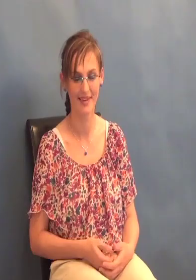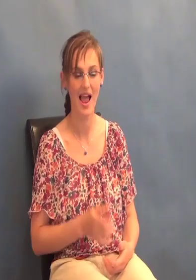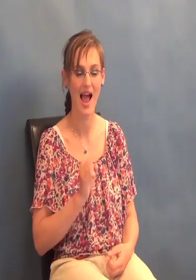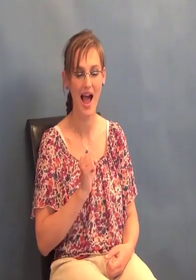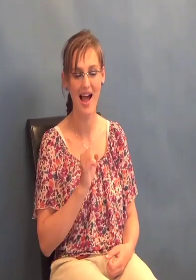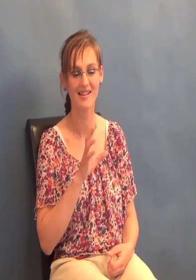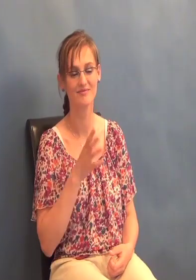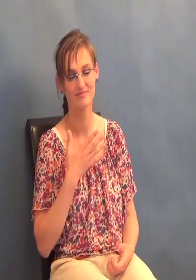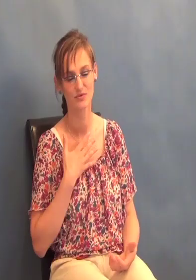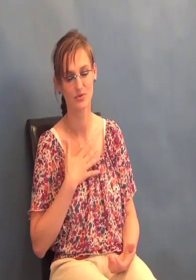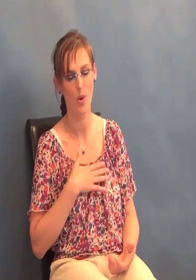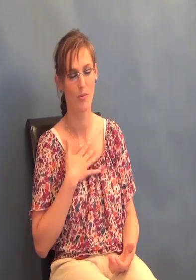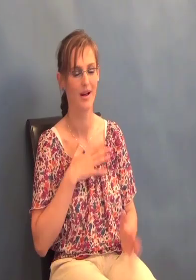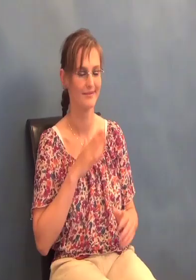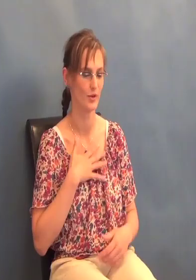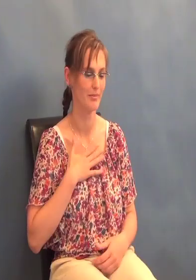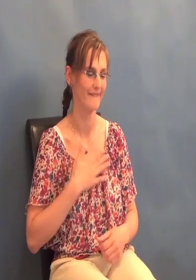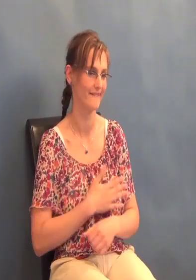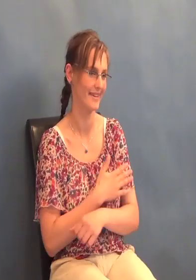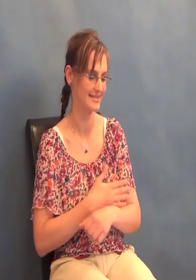A sobota, ach w sobotę mam wesele.